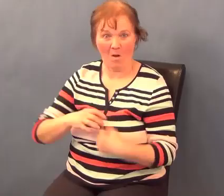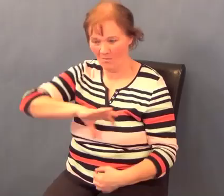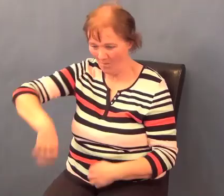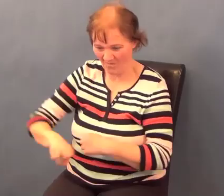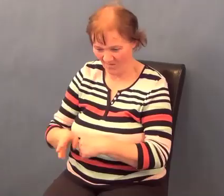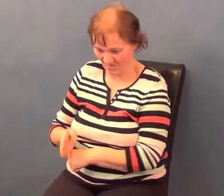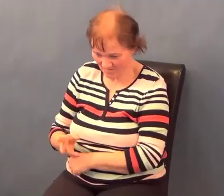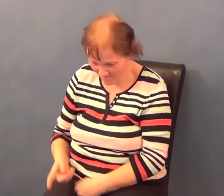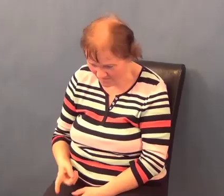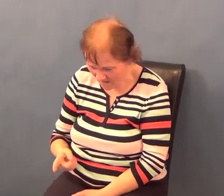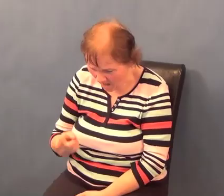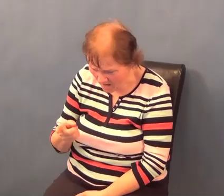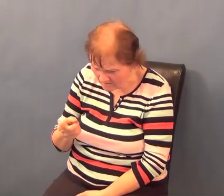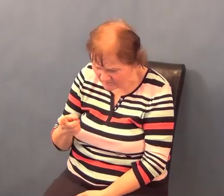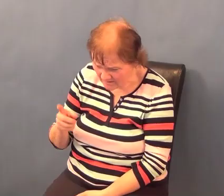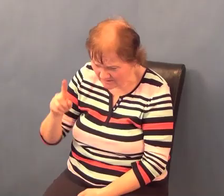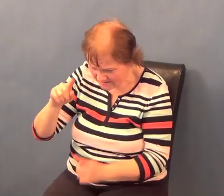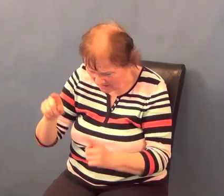Nie wolno kraść drzewa.